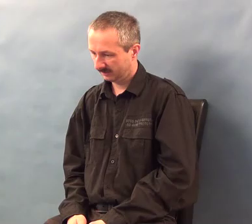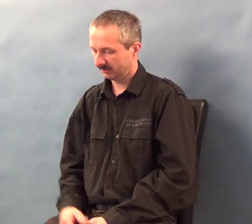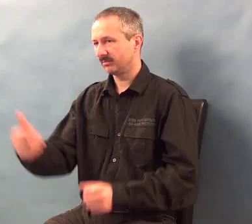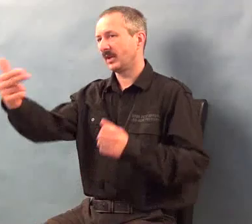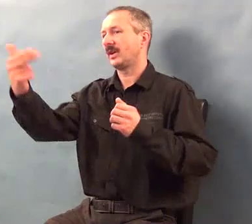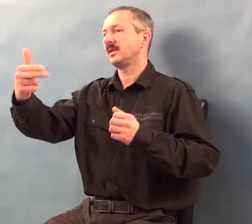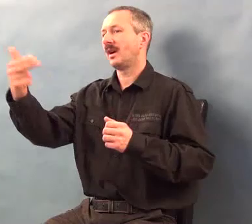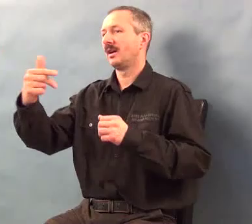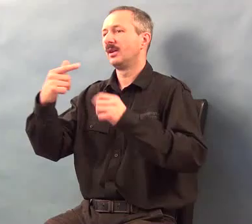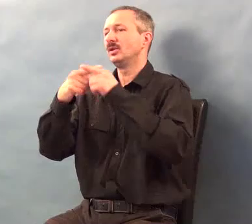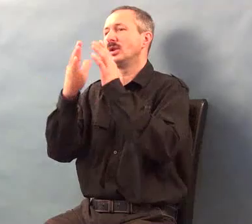W niedziele mam kościół.